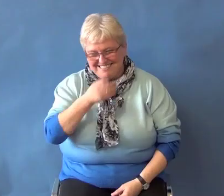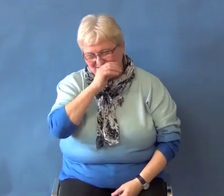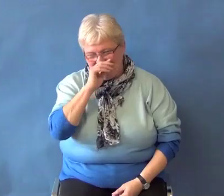Dobrze.